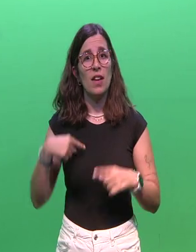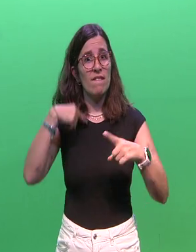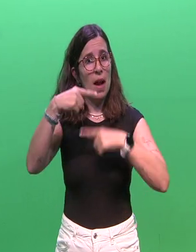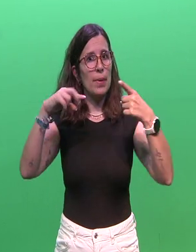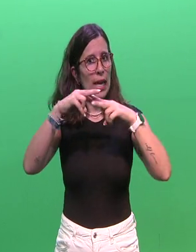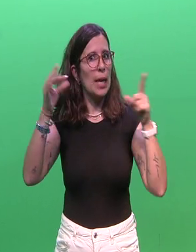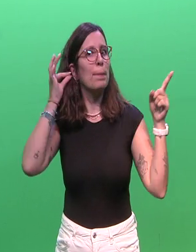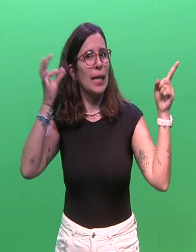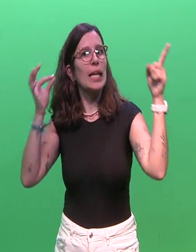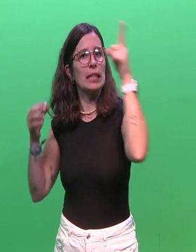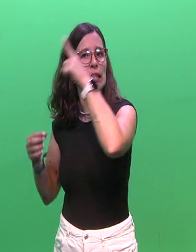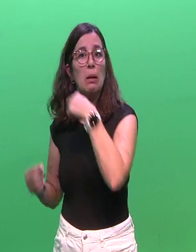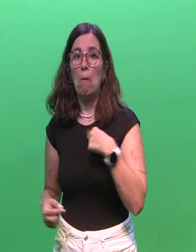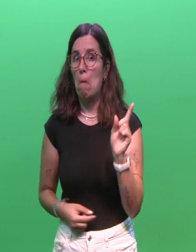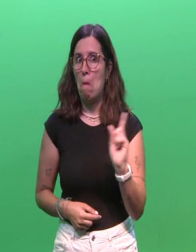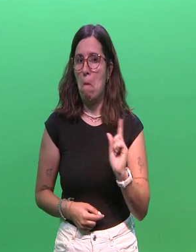A la meva família senten xiulets, és genètic, però jo no.